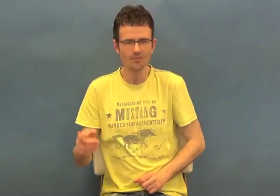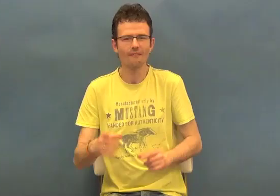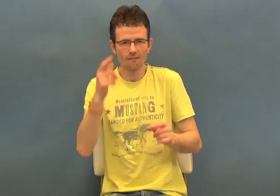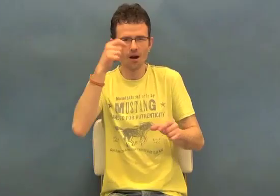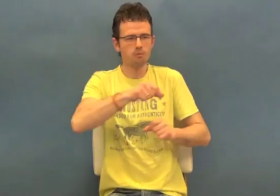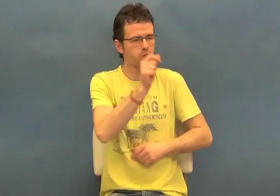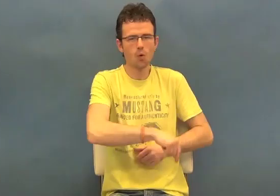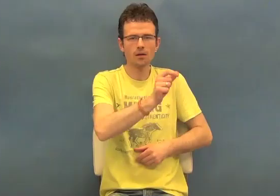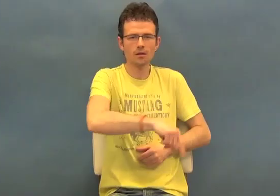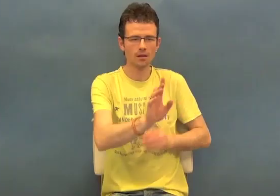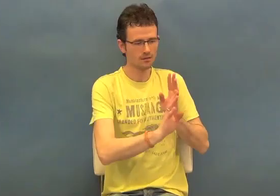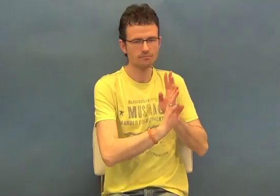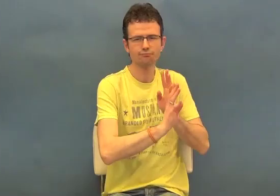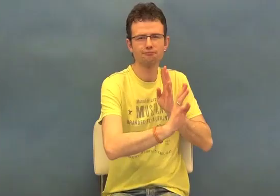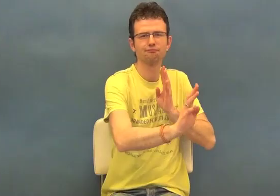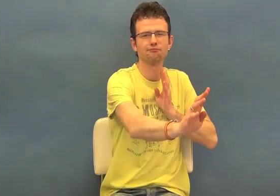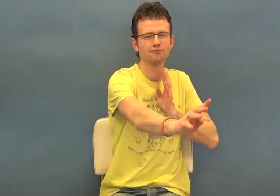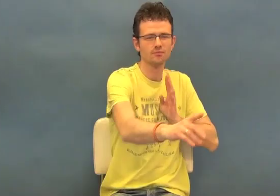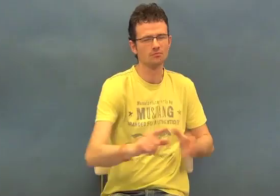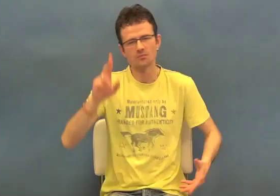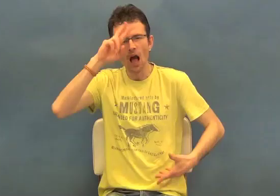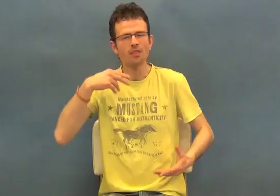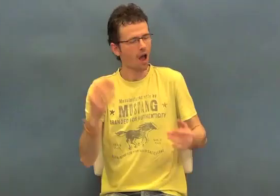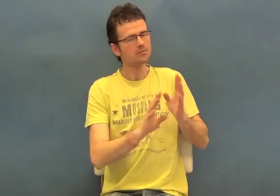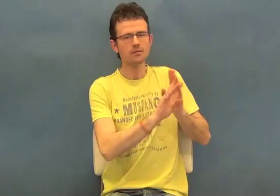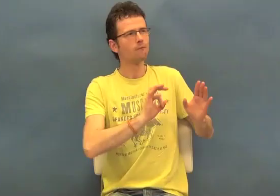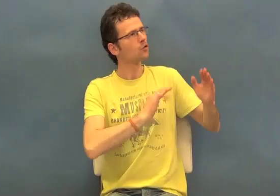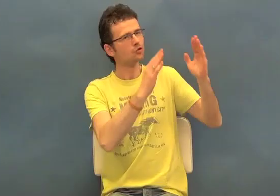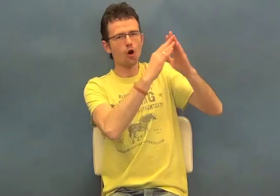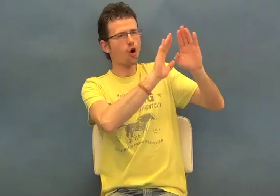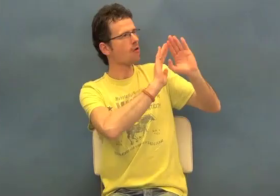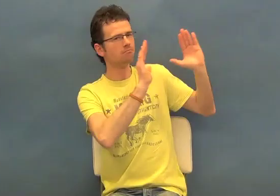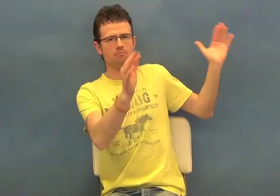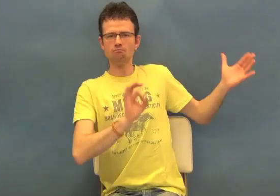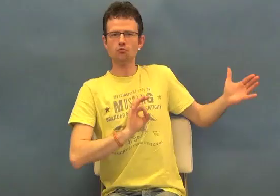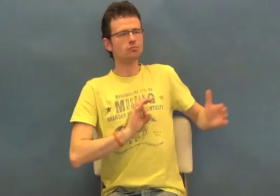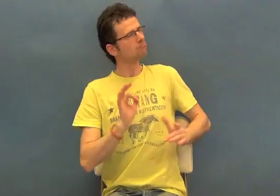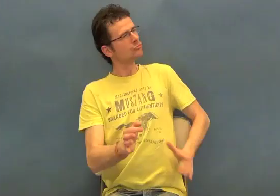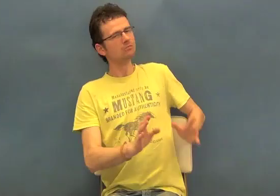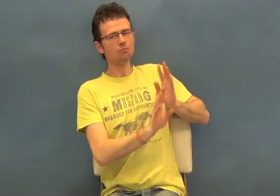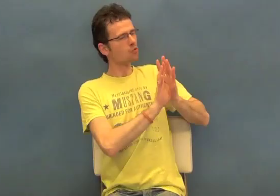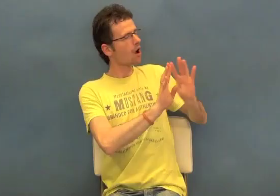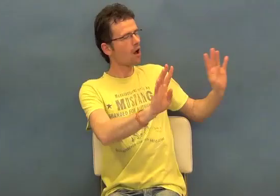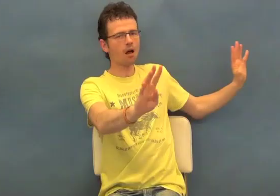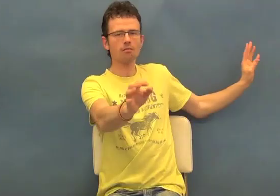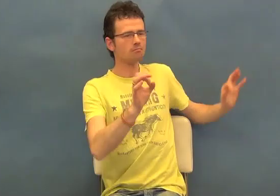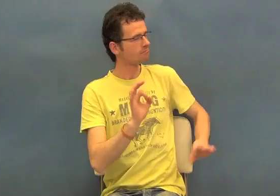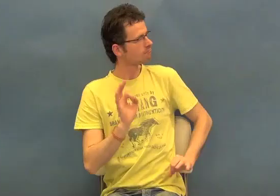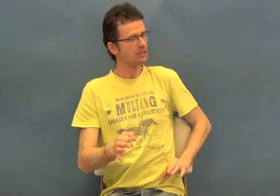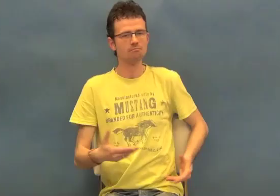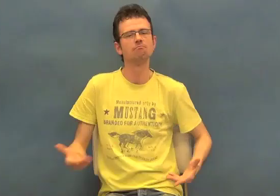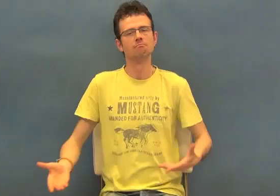Tata idzie obok swojego domu wzdłuż płotu.